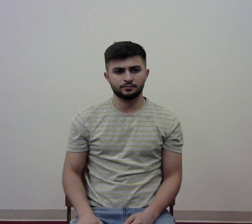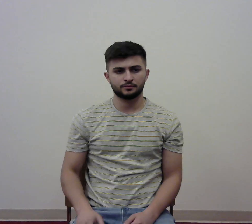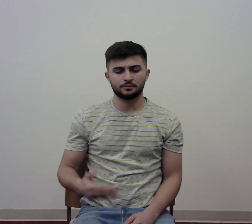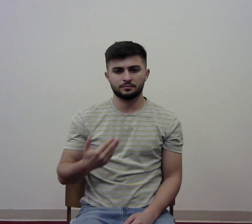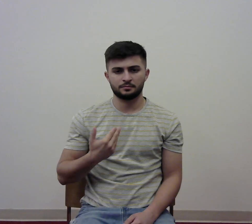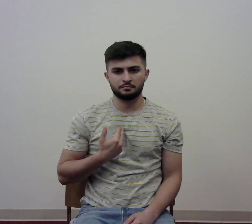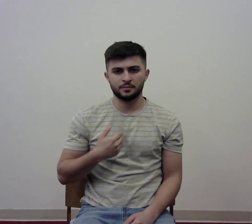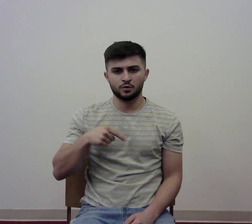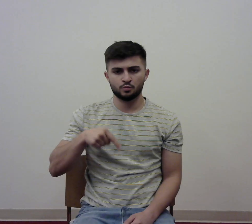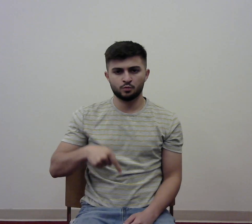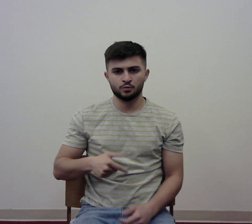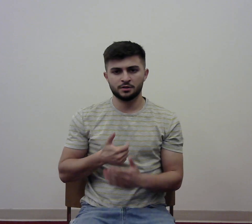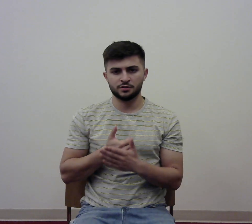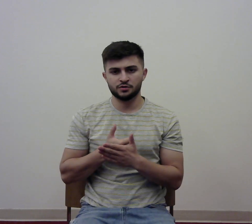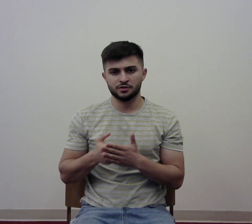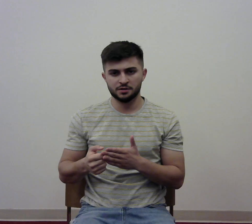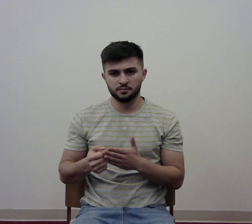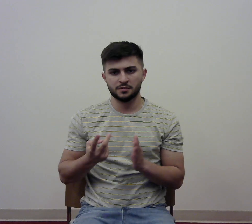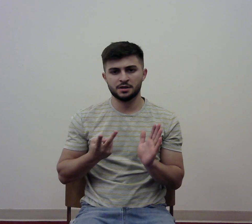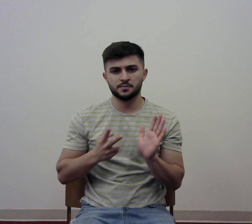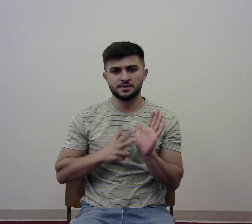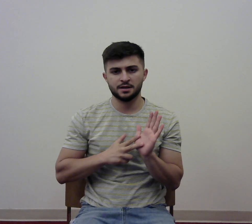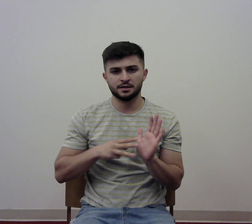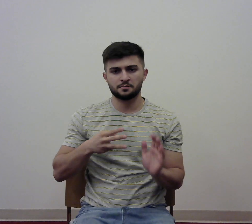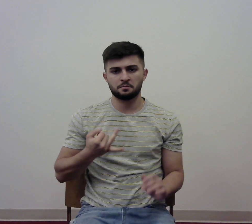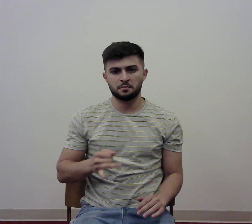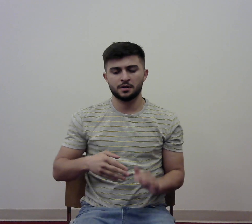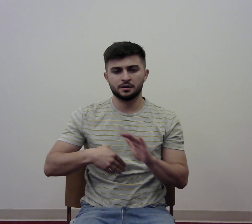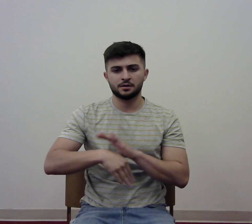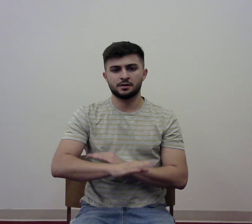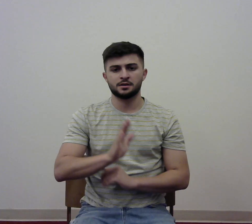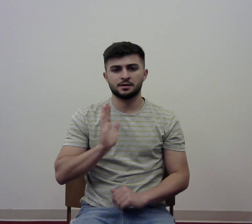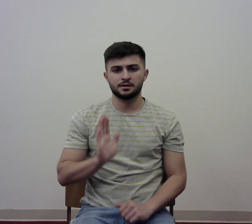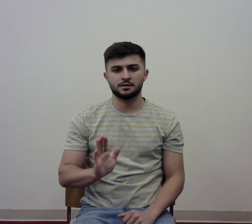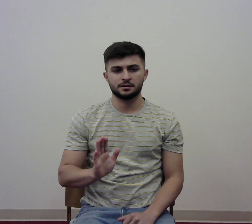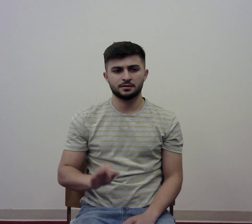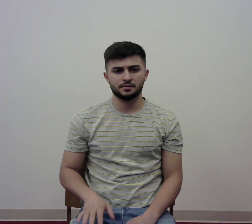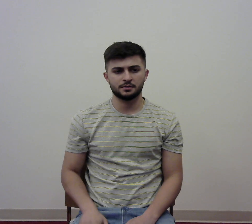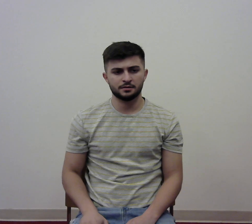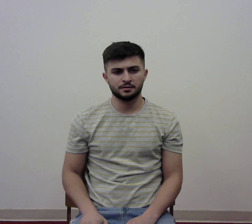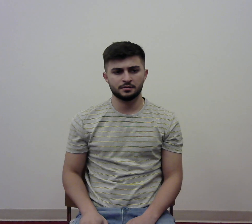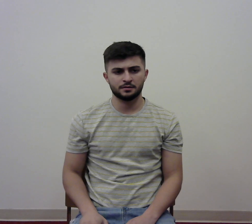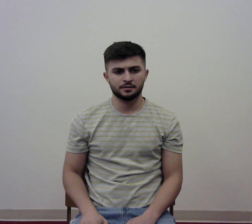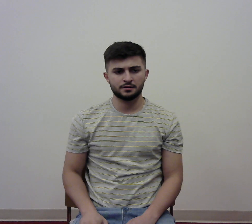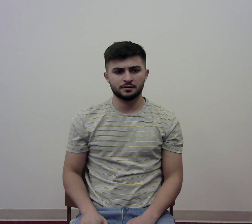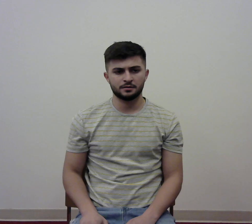Mən burdan çıxıb 28 maya gedəcəm